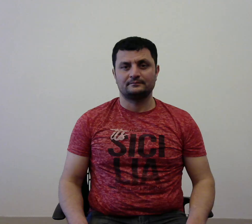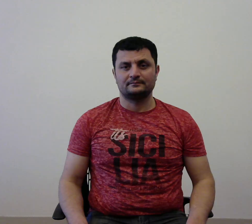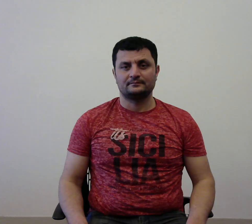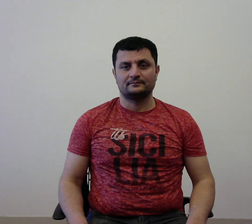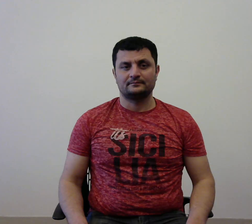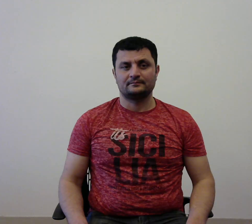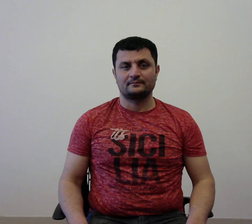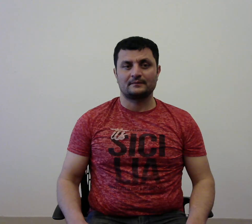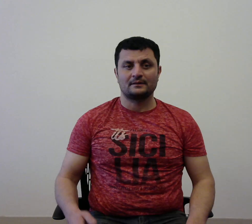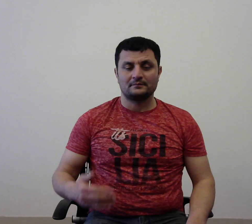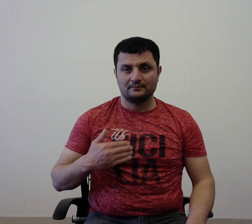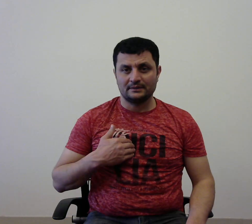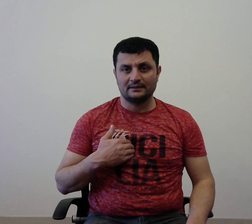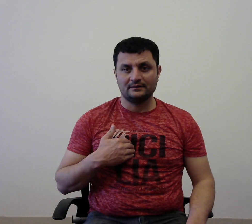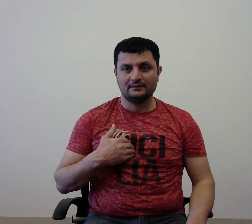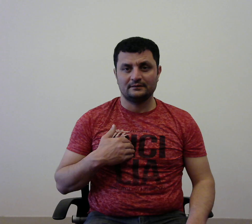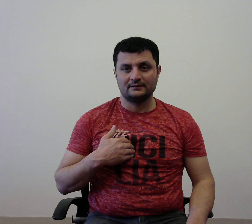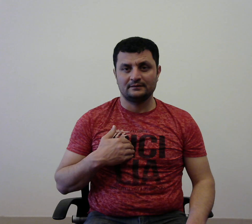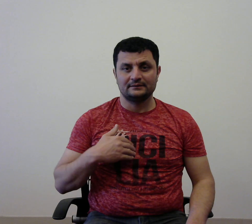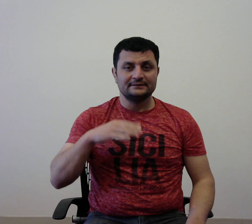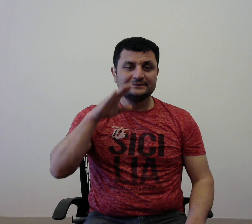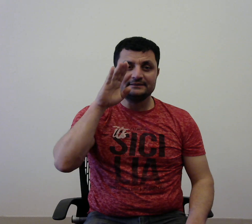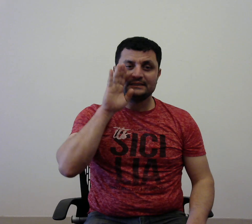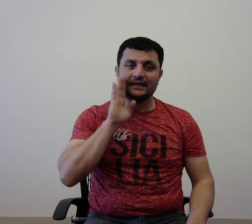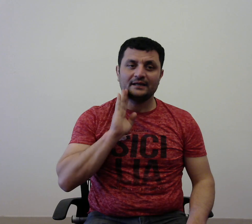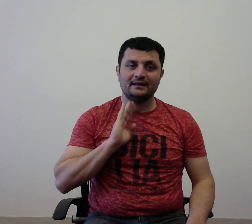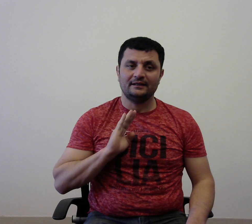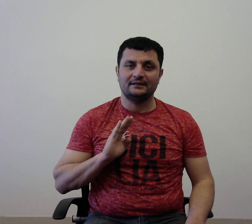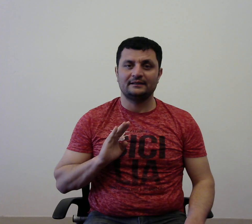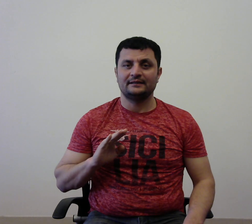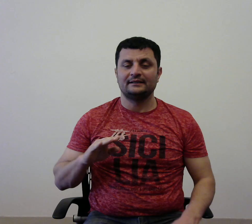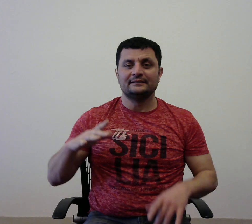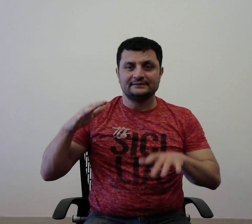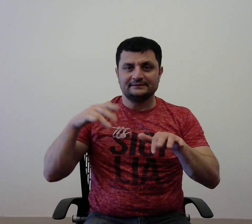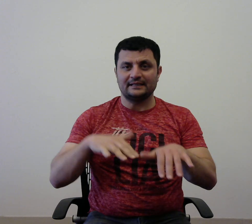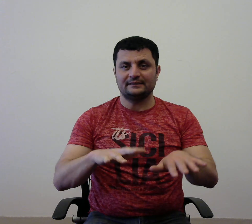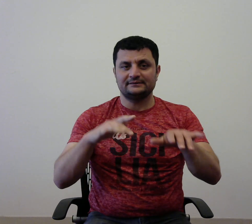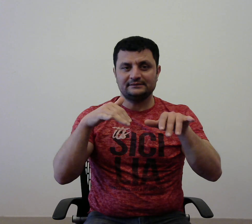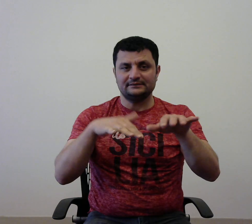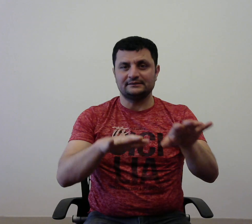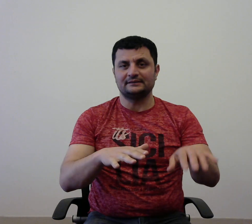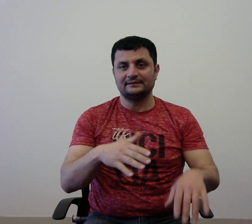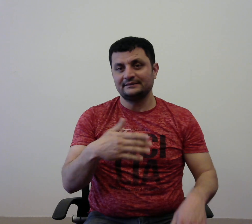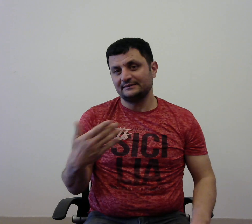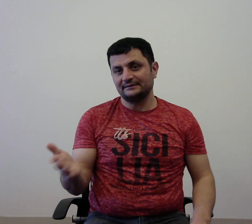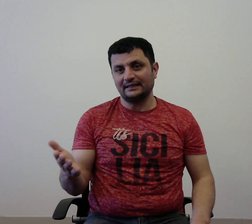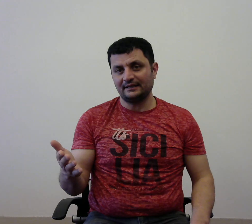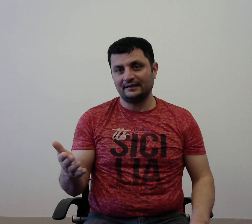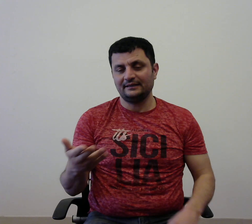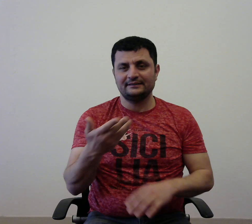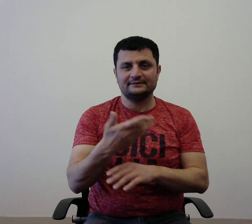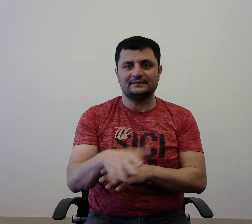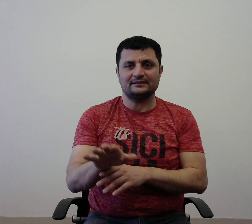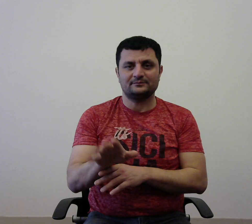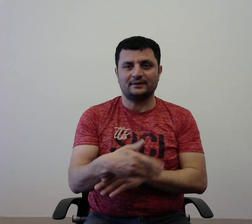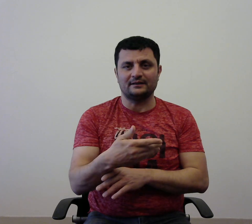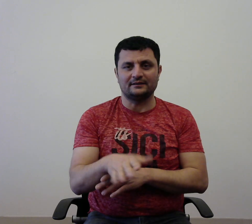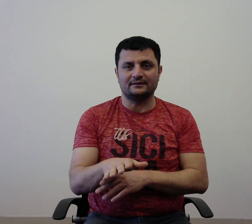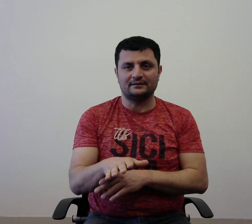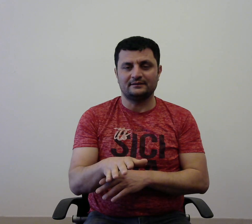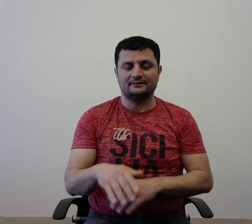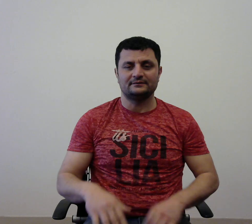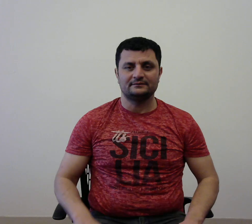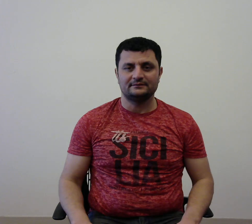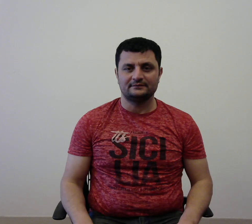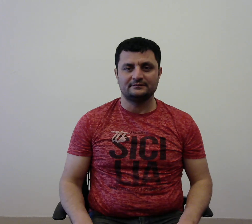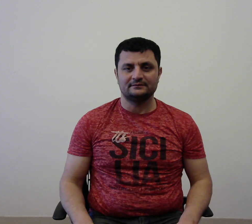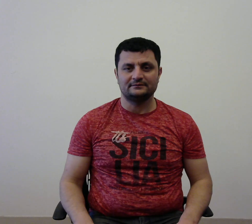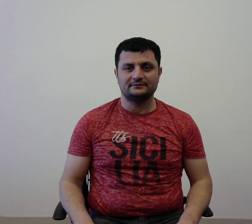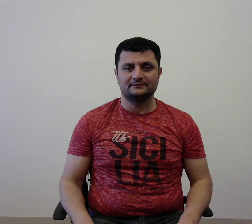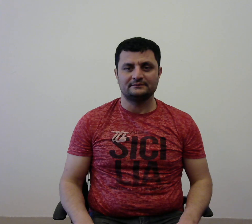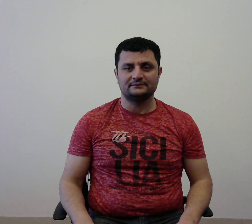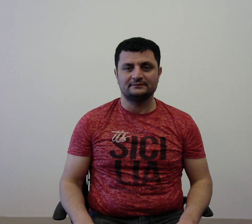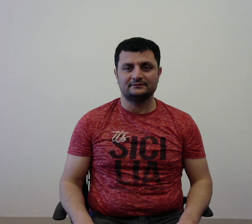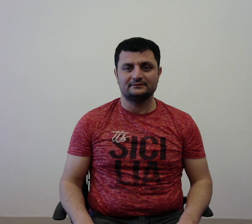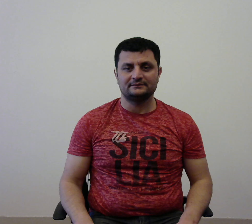Mən səhərlər dənizin kənarında gəzirəm